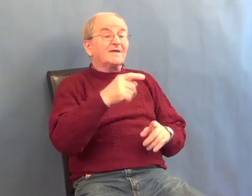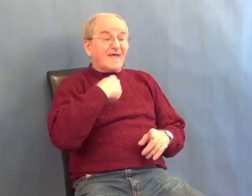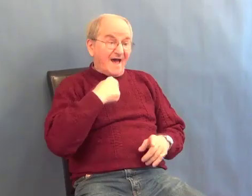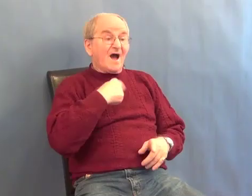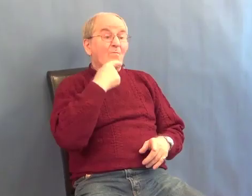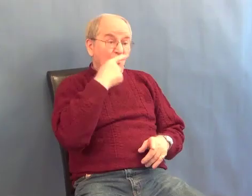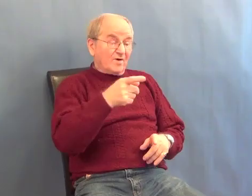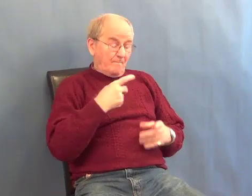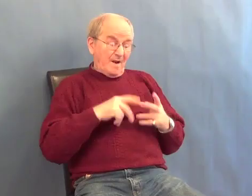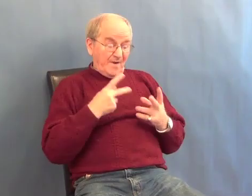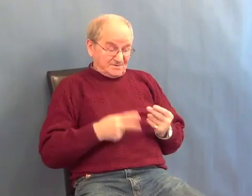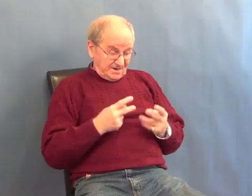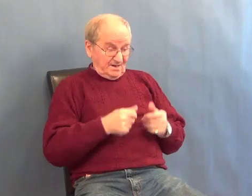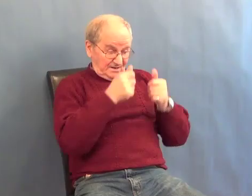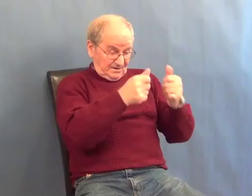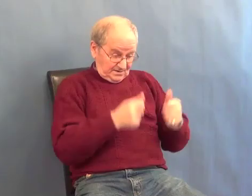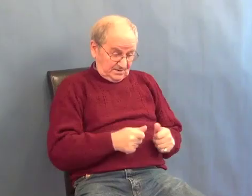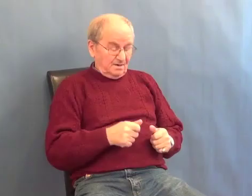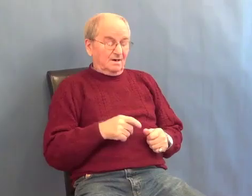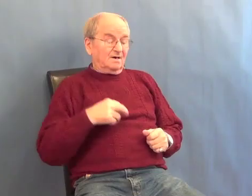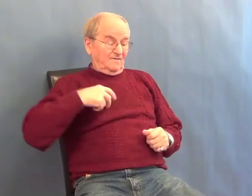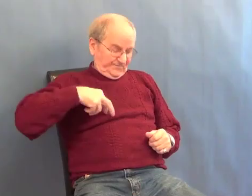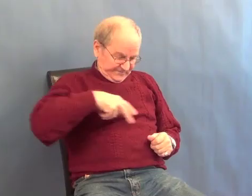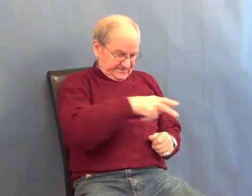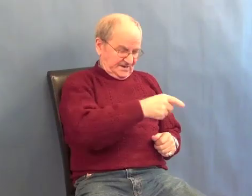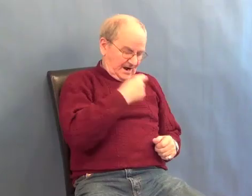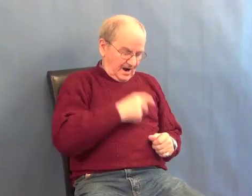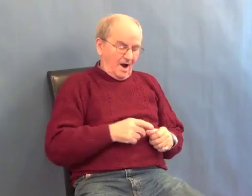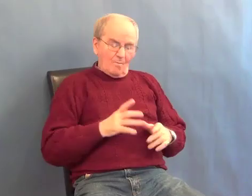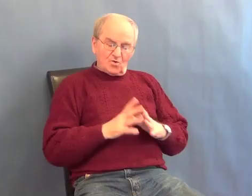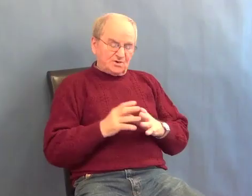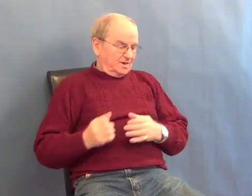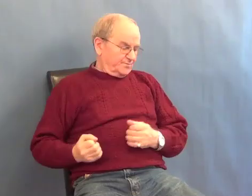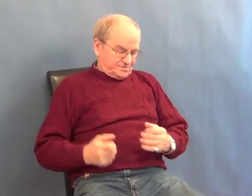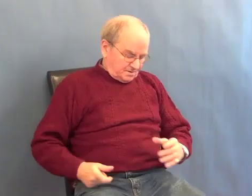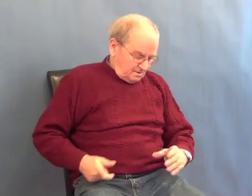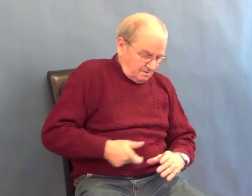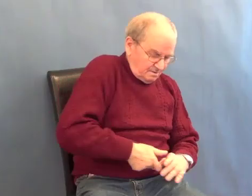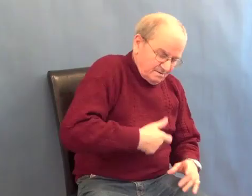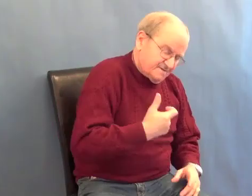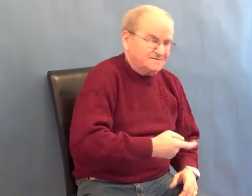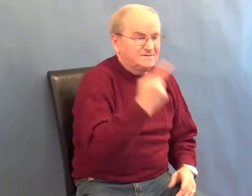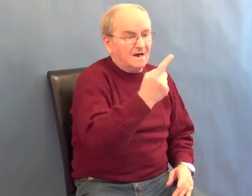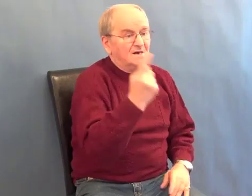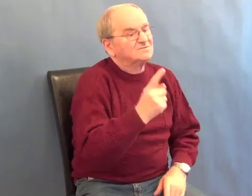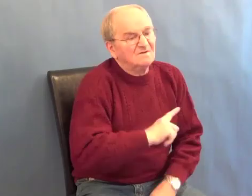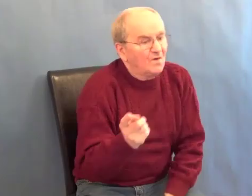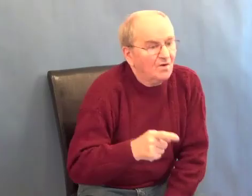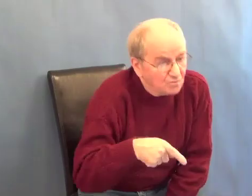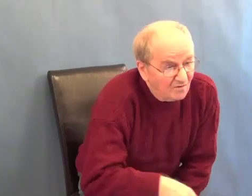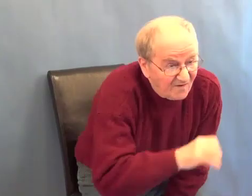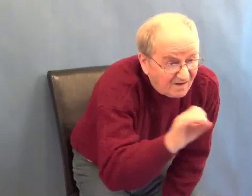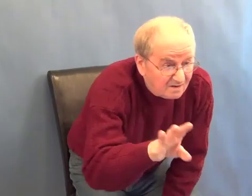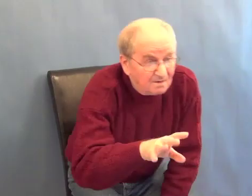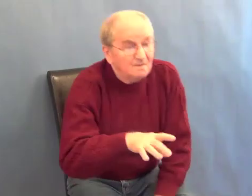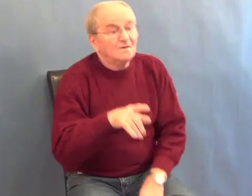Prawda, ja mówię, że jak ktoś wchodzi do baru mlecznego, to jest tam przyklejone ogłoszenie, które mówi, że nie wolno przynosić wódki i polewać, jest zakaz.